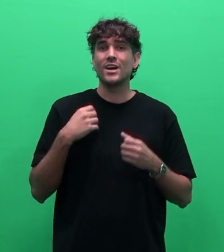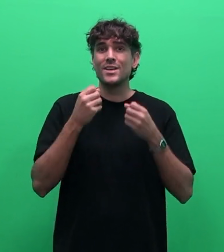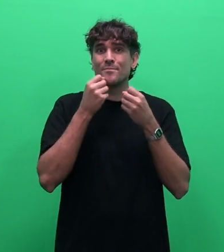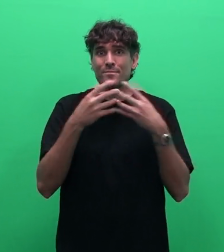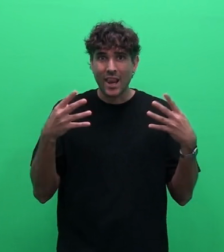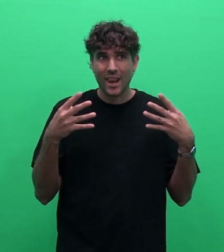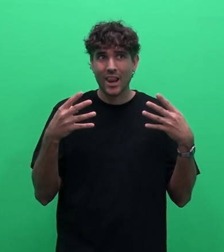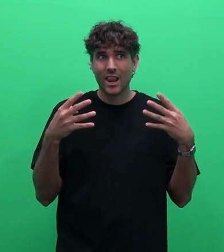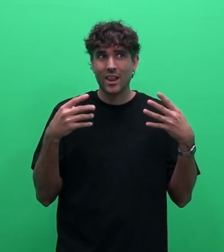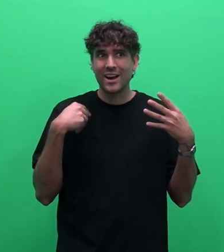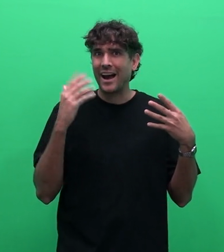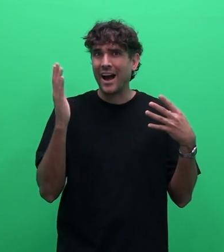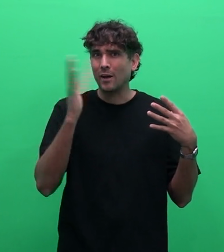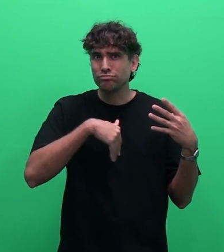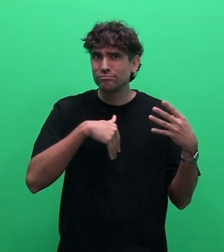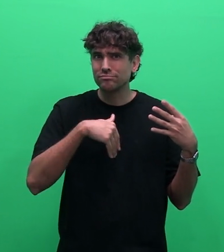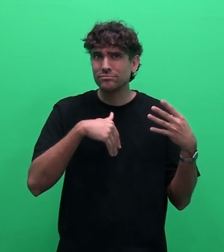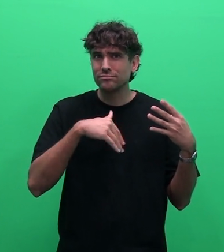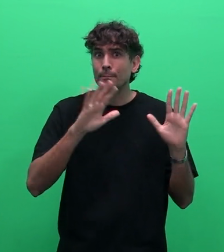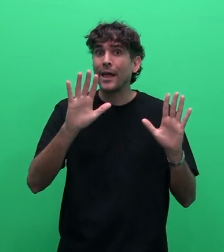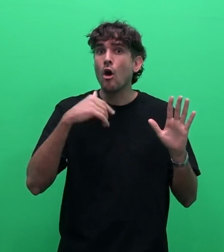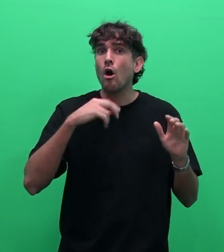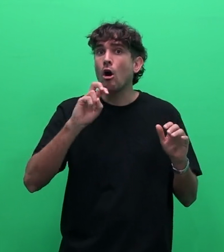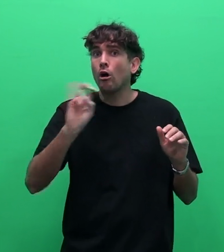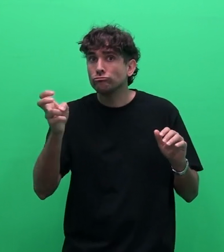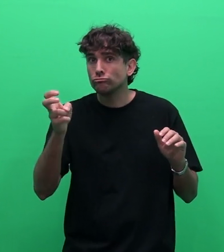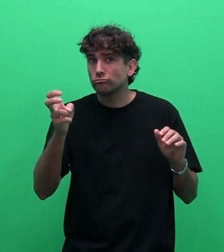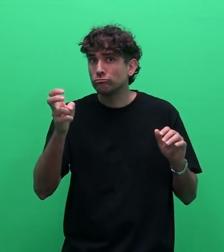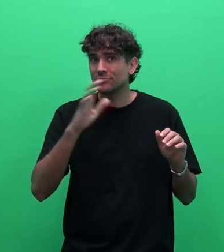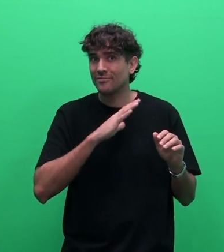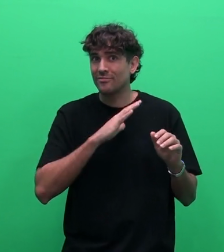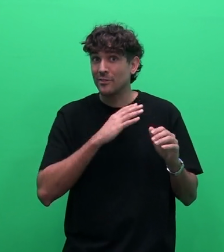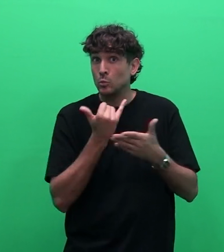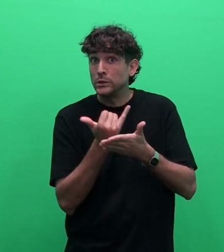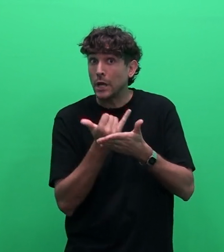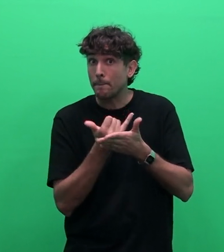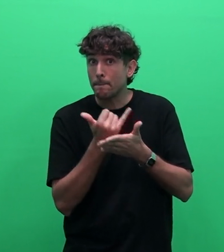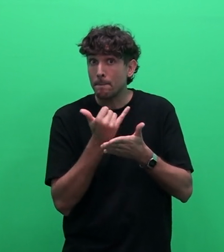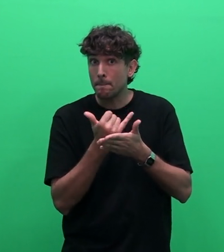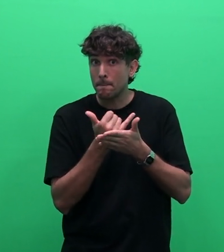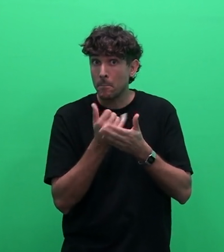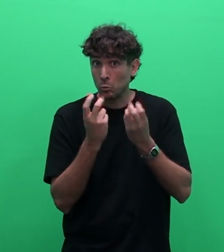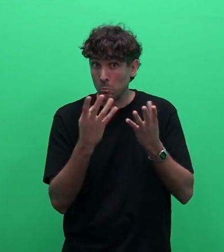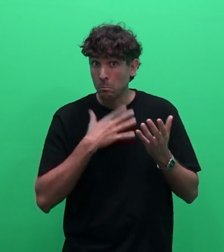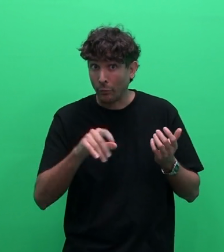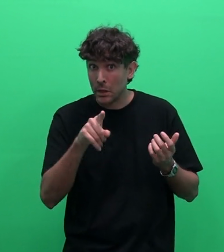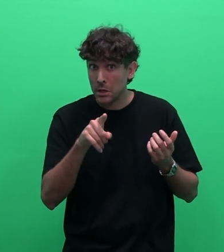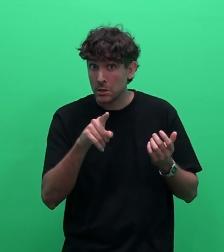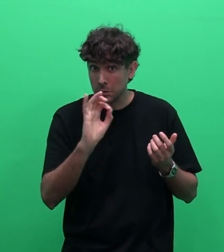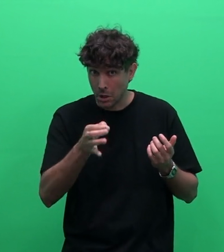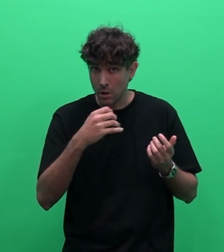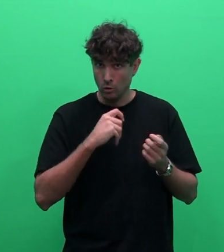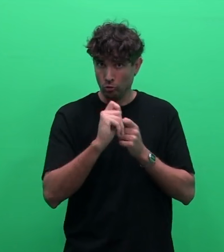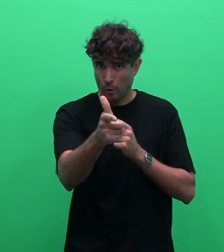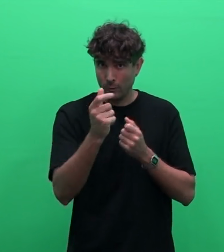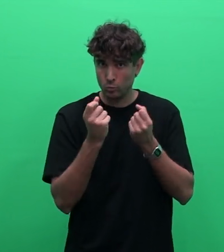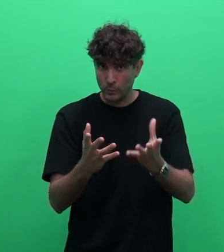No tinc correu electrònic, però tinc Whatsapp, et puc donar el meu número? sí? Et dono el número.